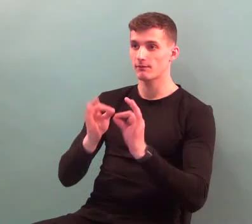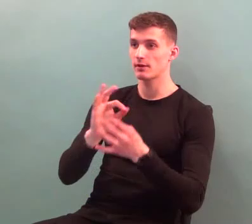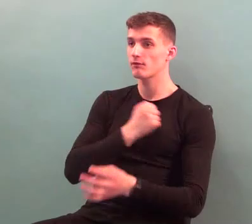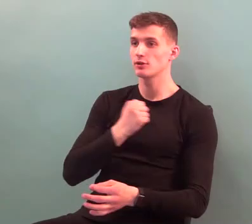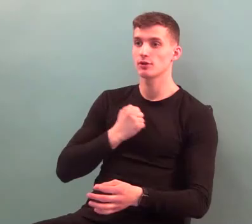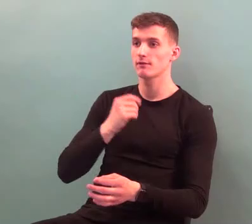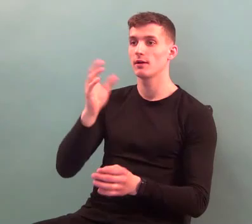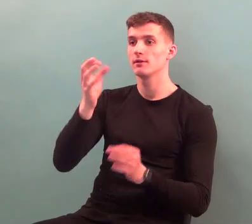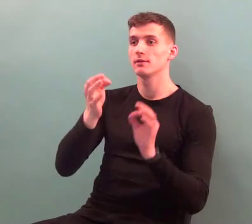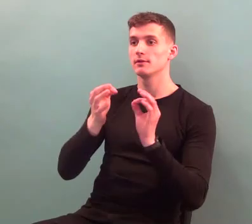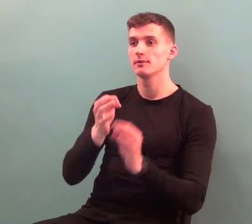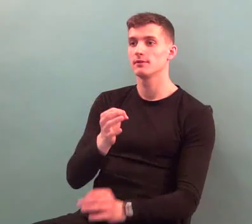Nawet w Warszawie...